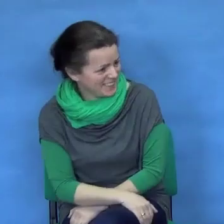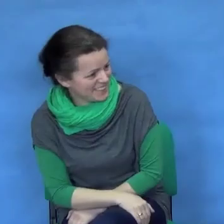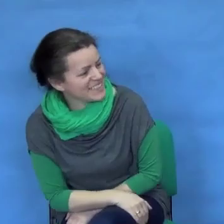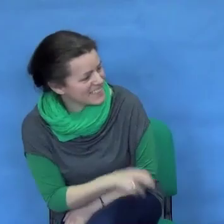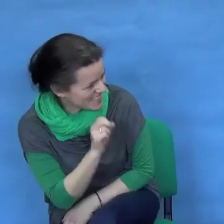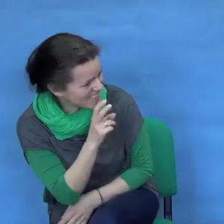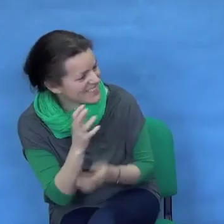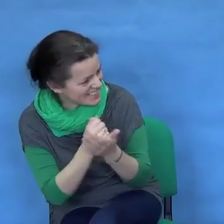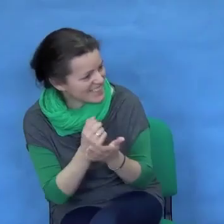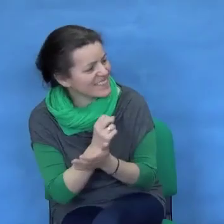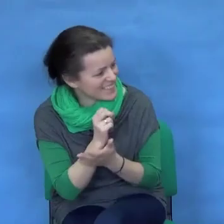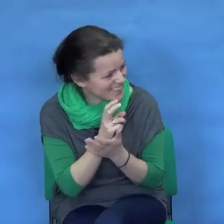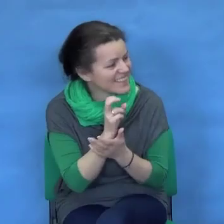Tak, zbieraliśmy.